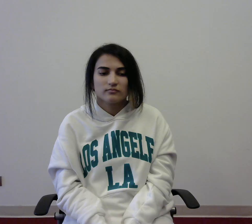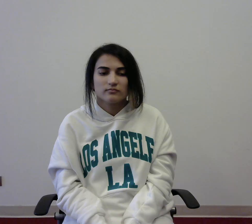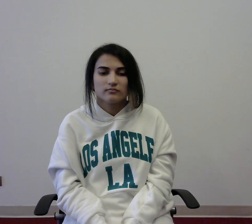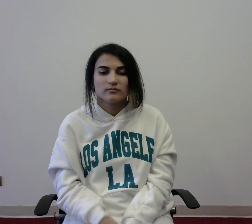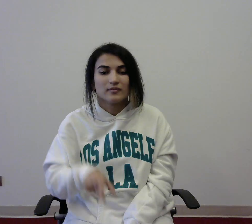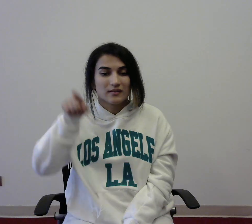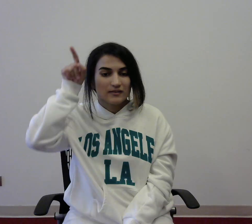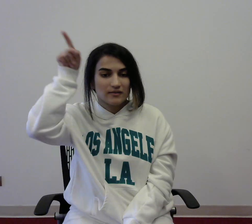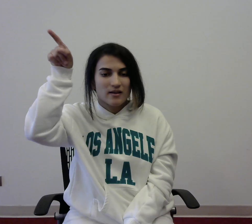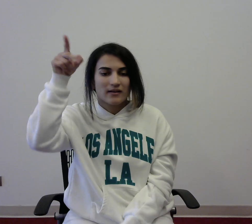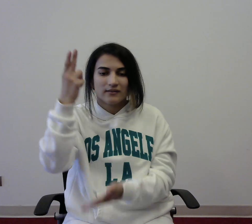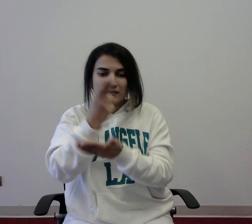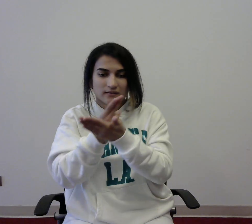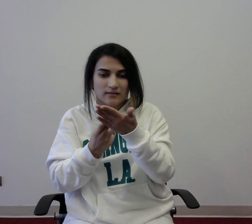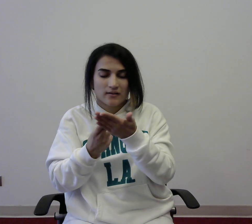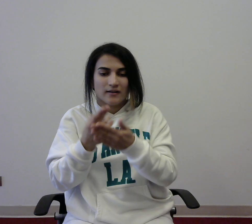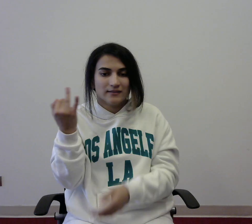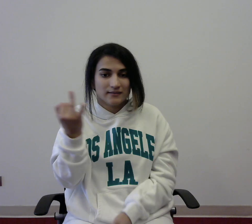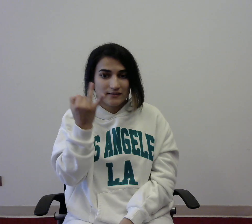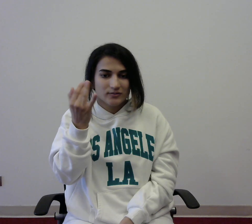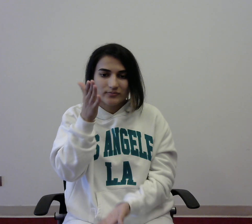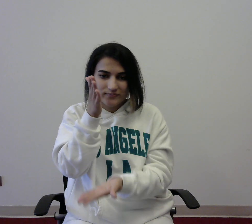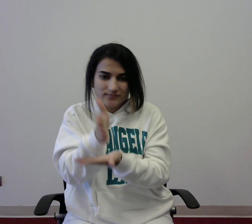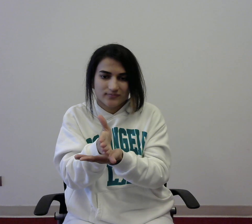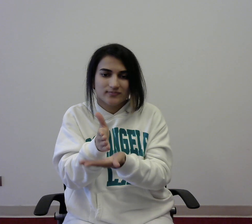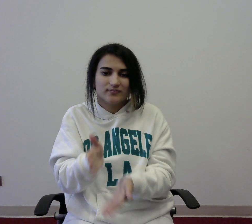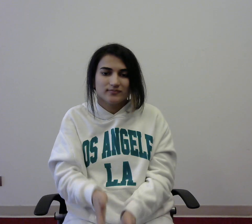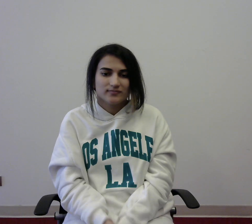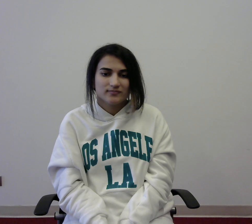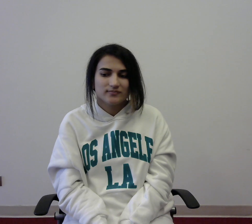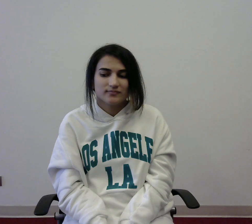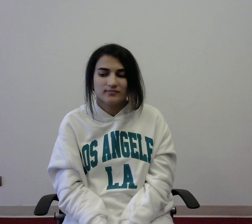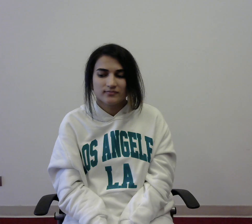Onun rəsmə marağı var